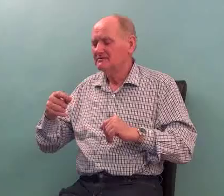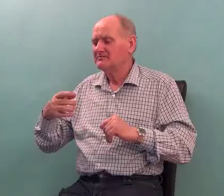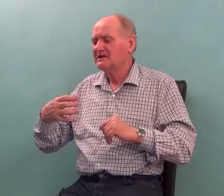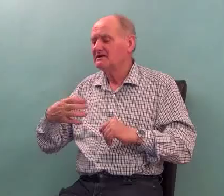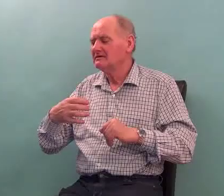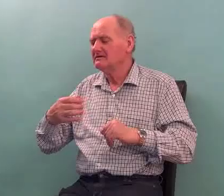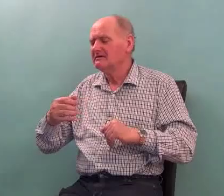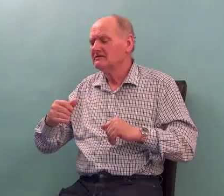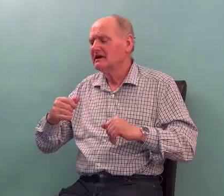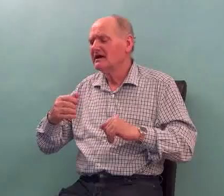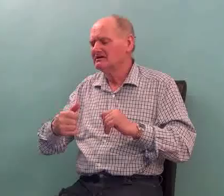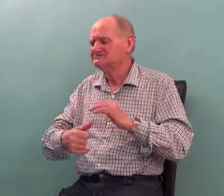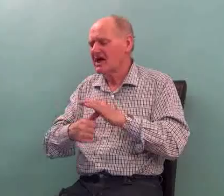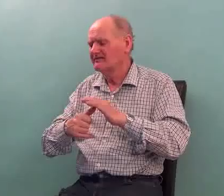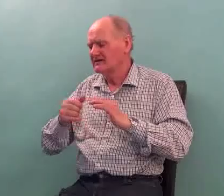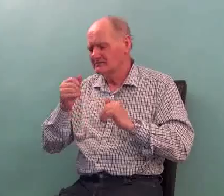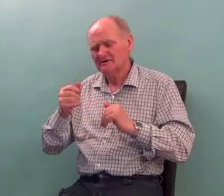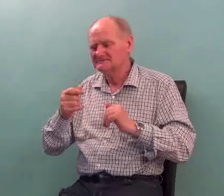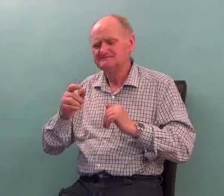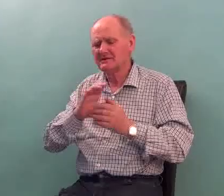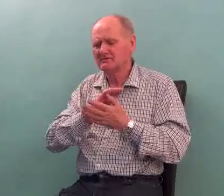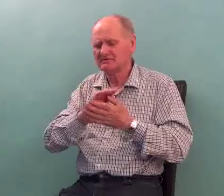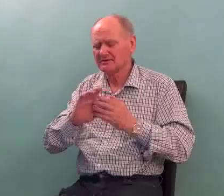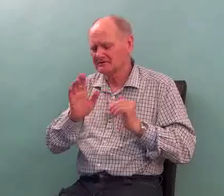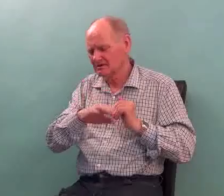Szef mnie przeprosił, dobra.